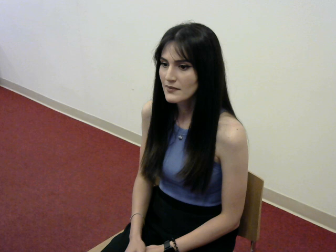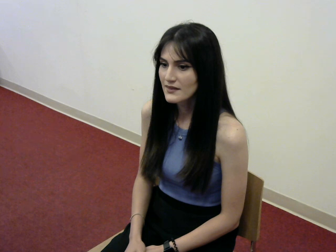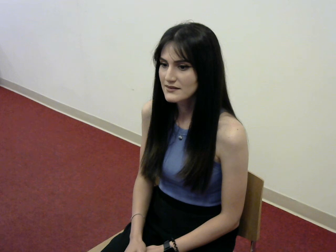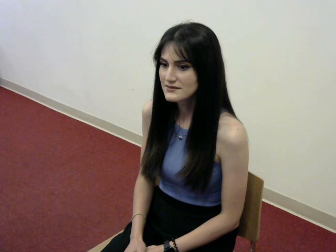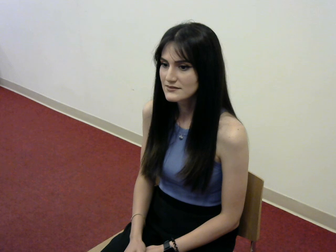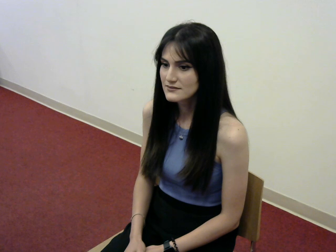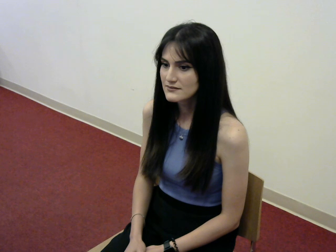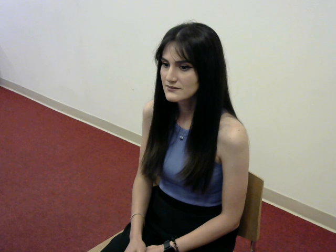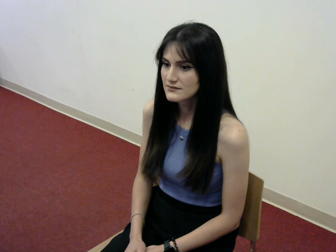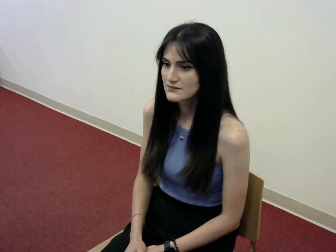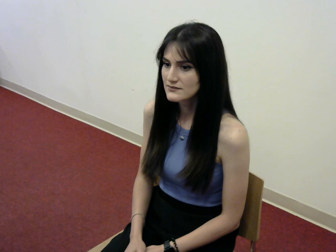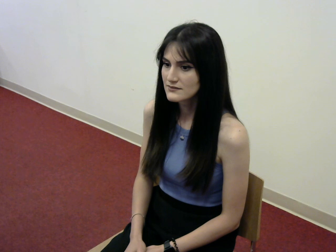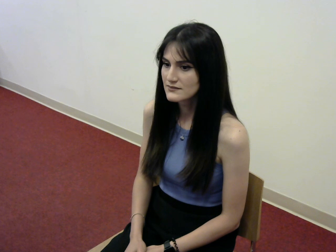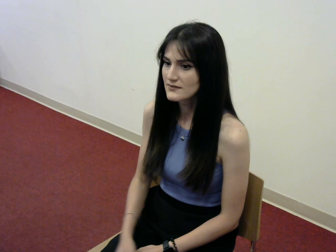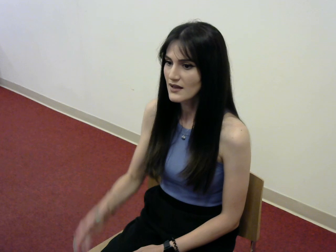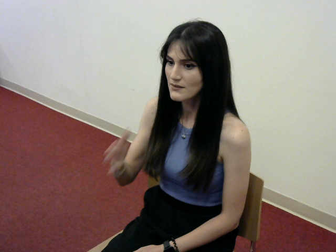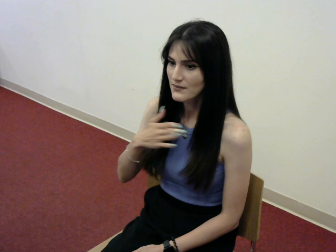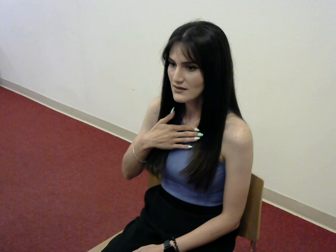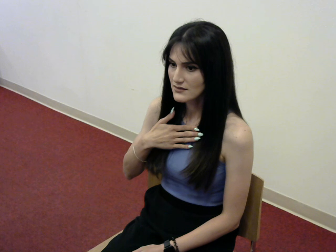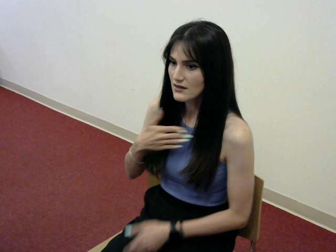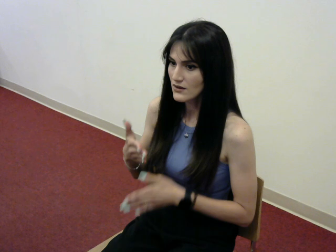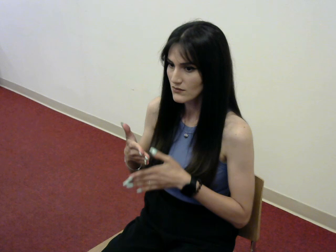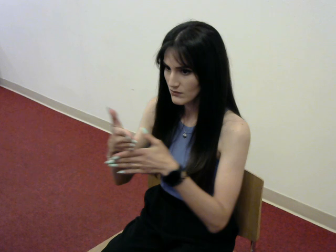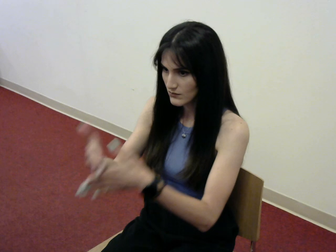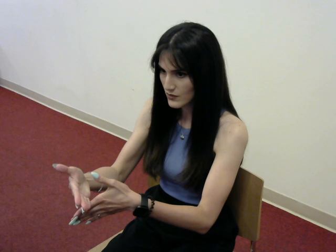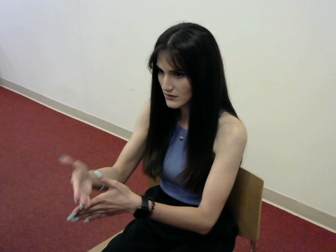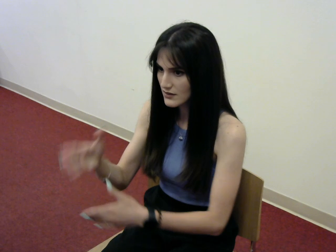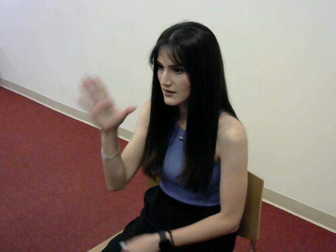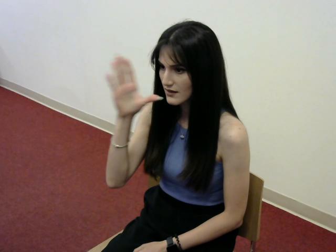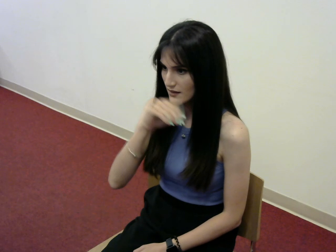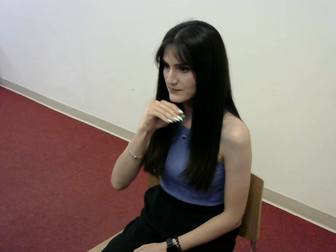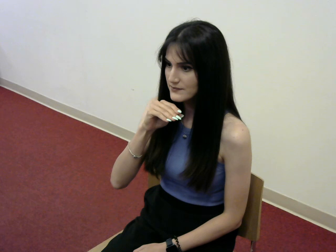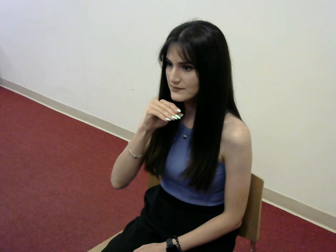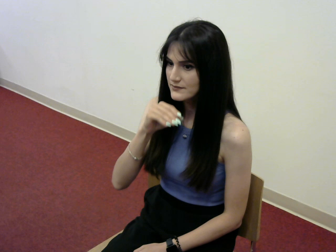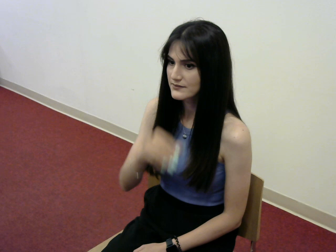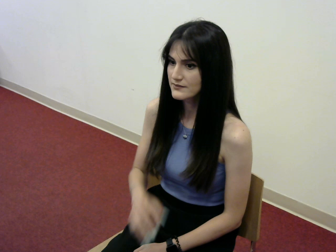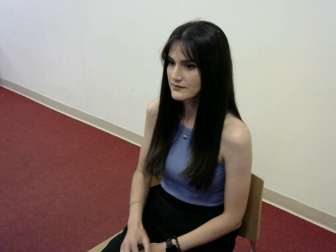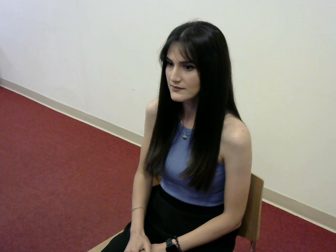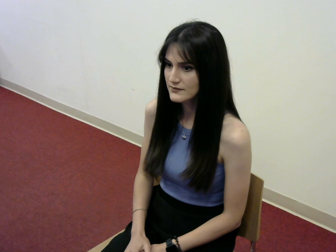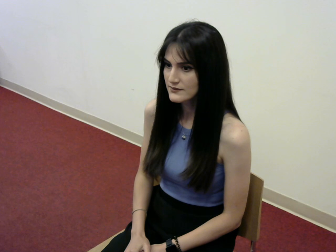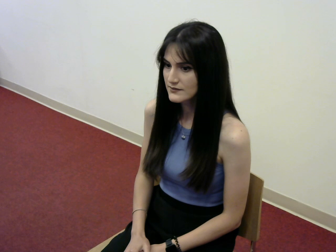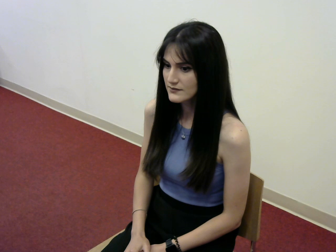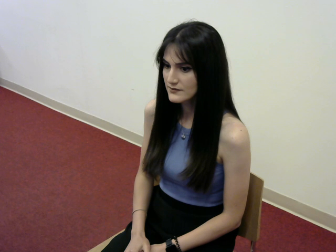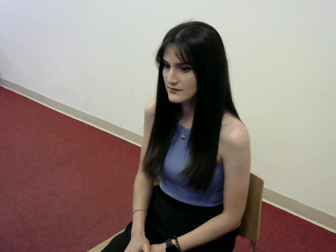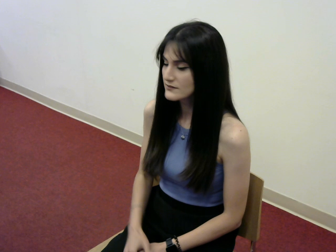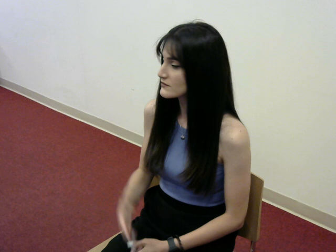Mənə kömək edə bilərsinizmi?